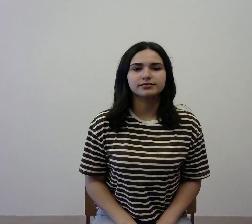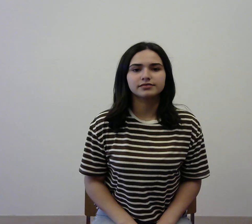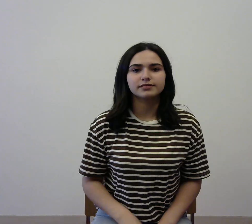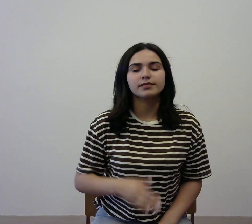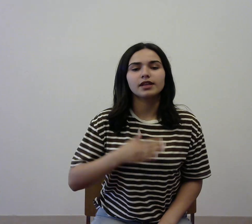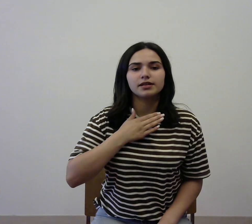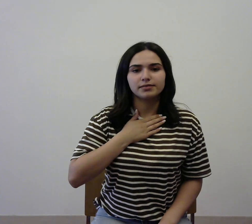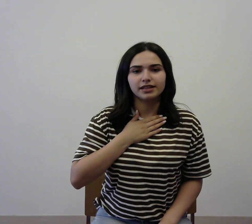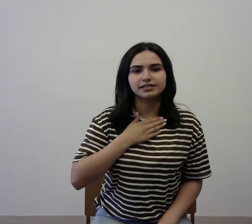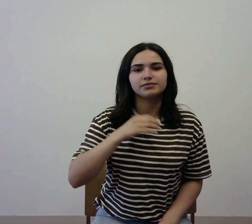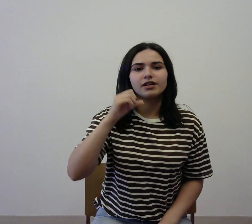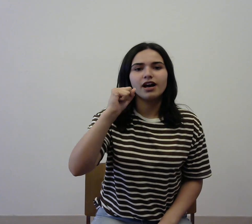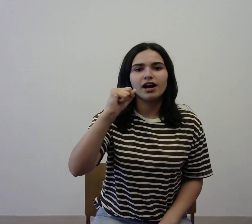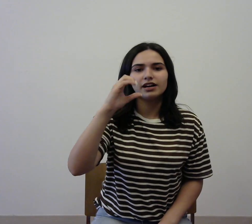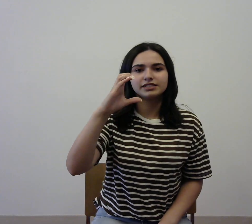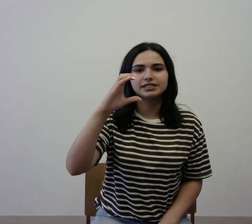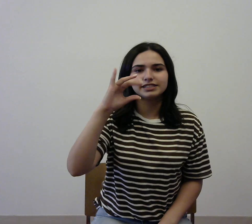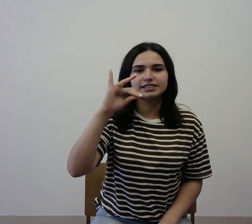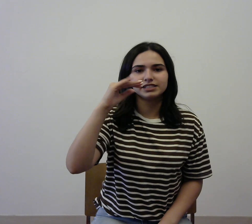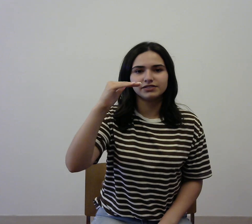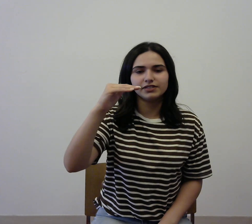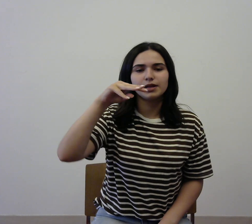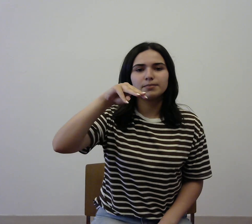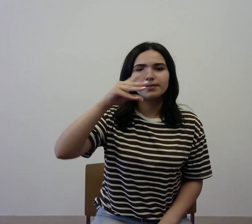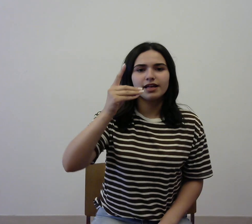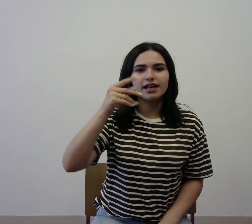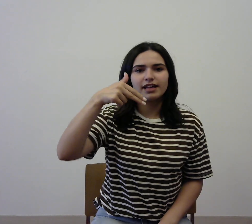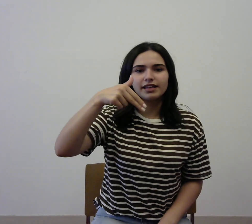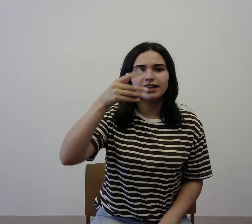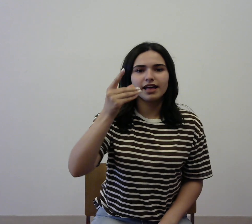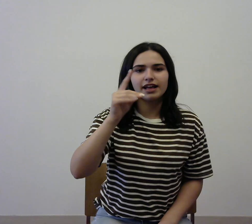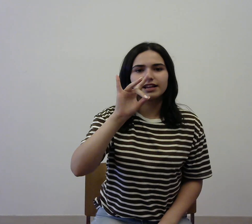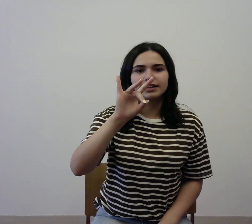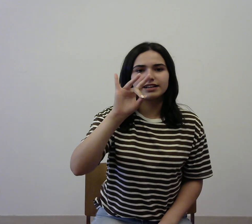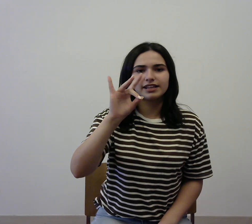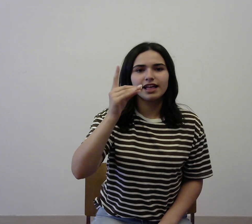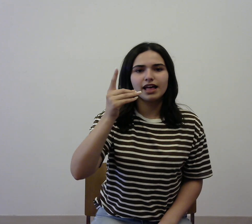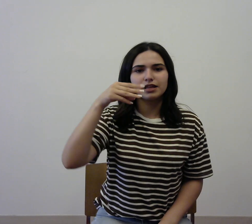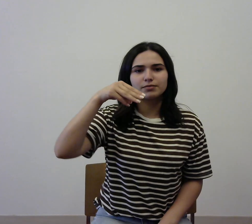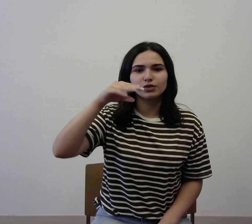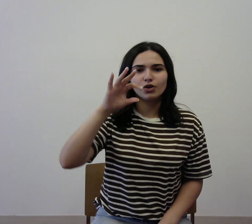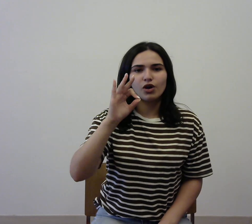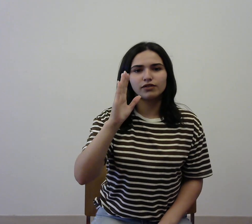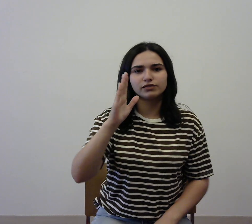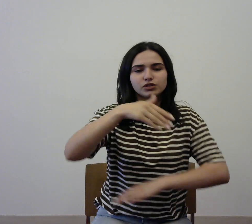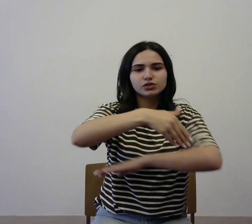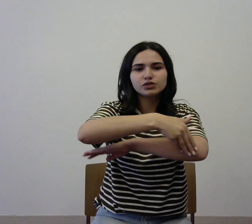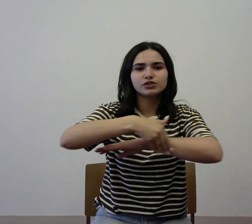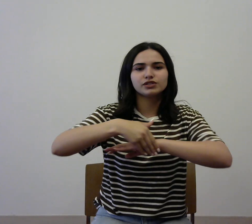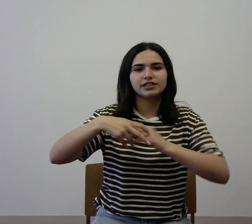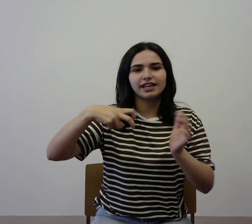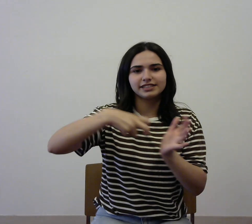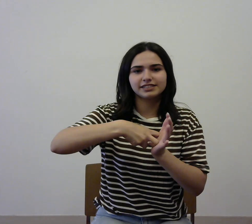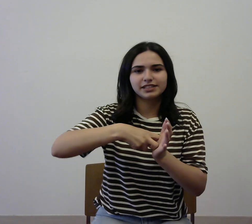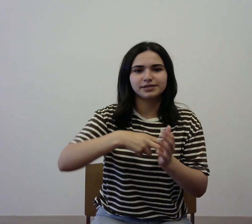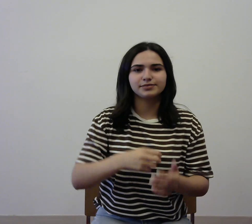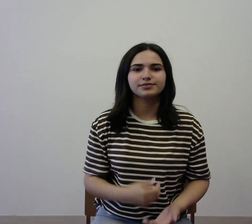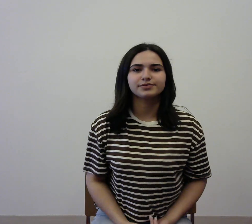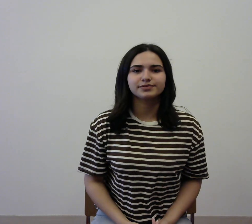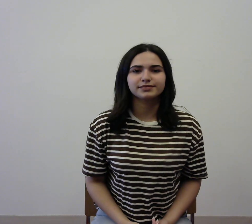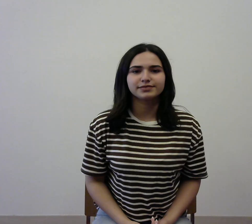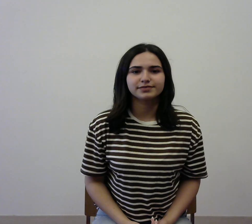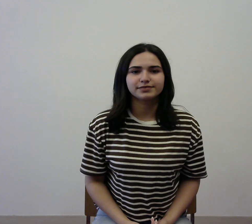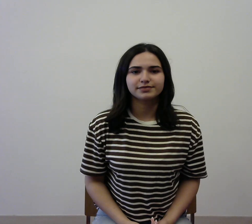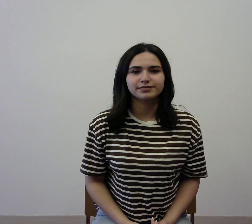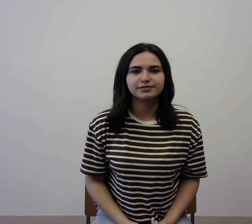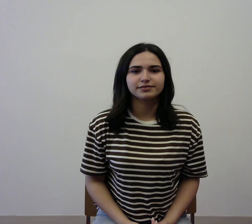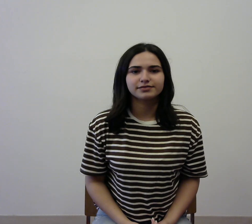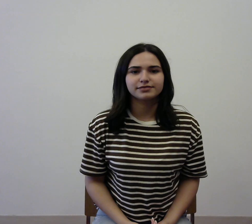Mən Asif Məhərrəmov küçəsində qeydiyyatdayam